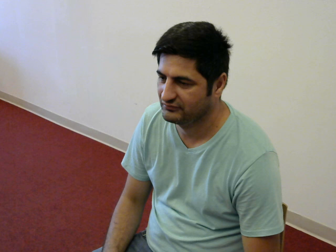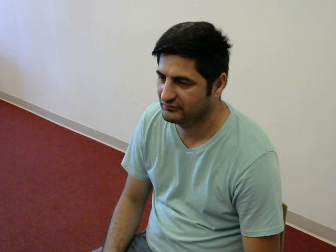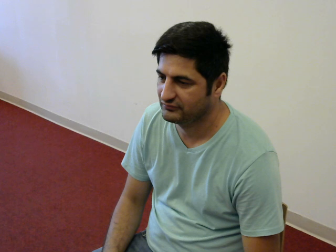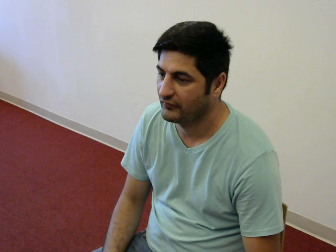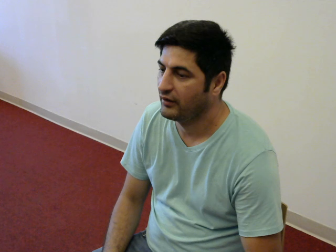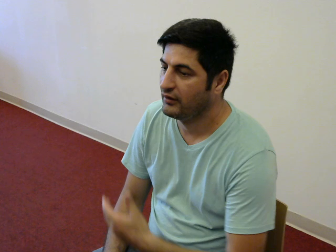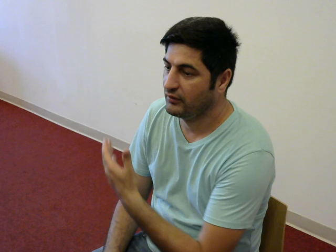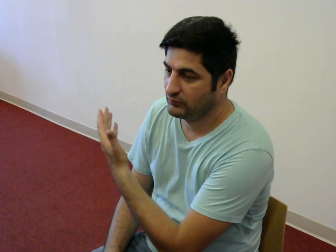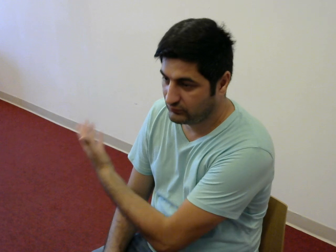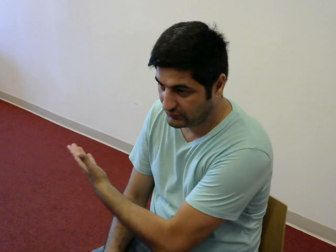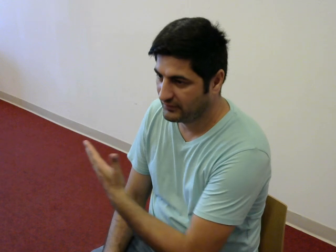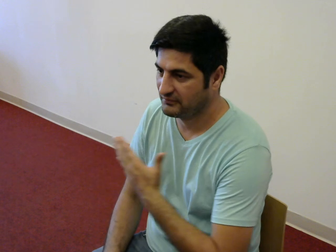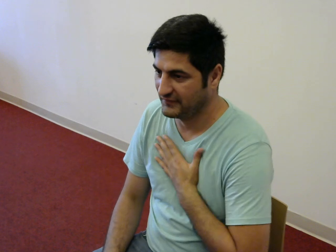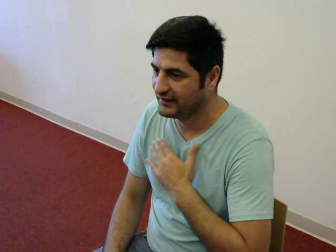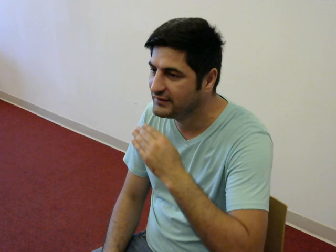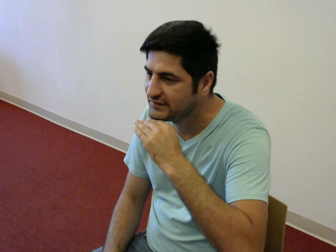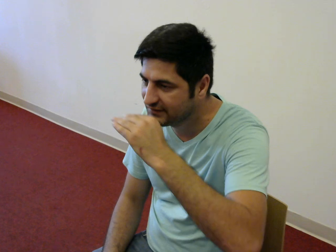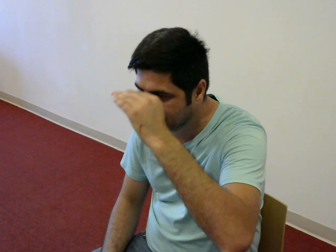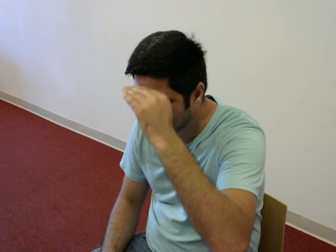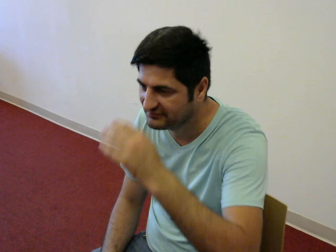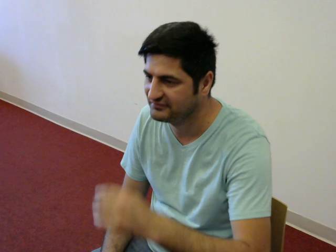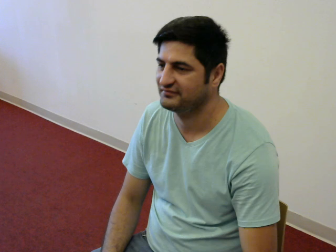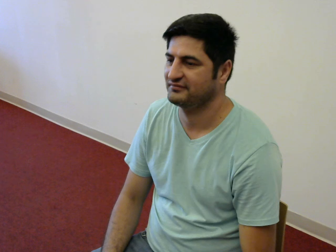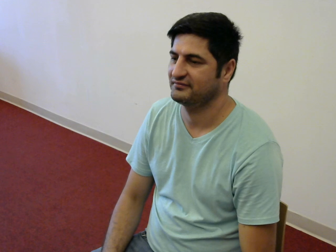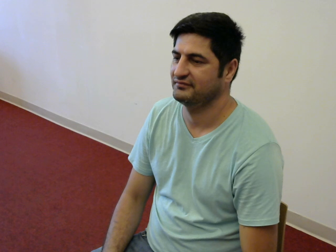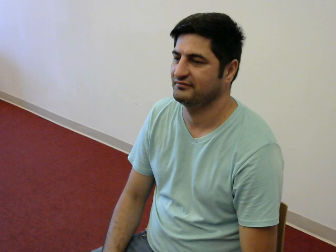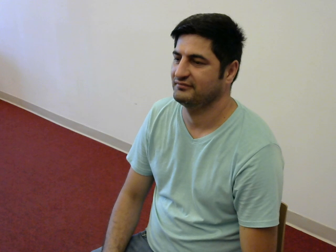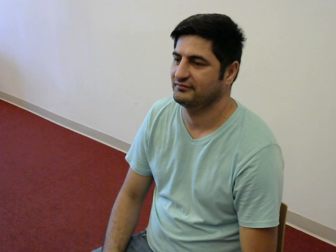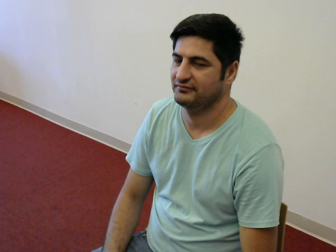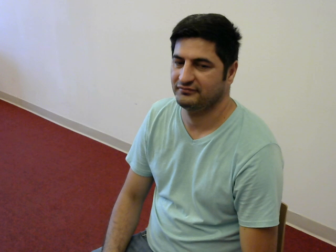Bu mənim atamdır